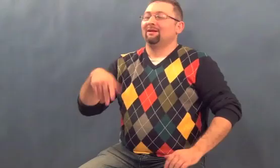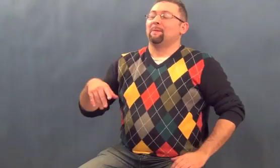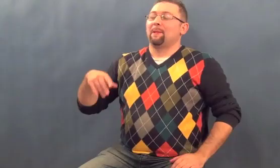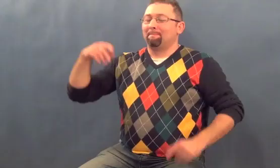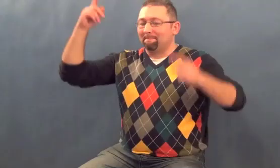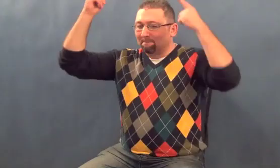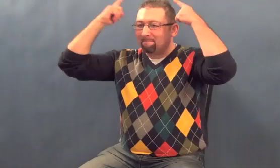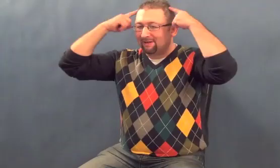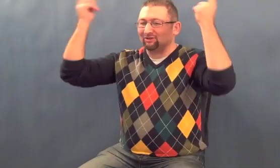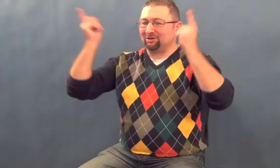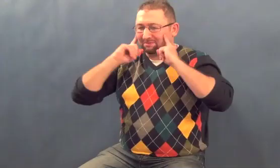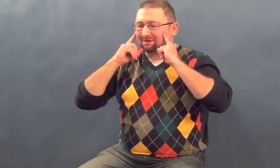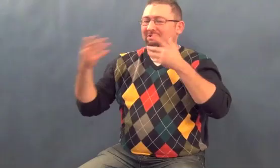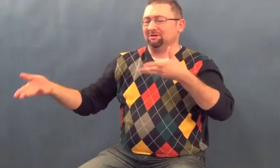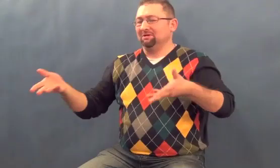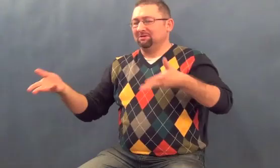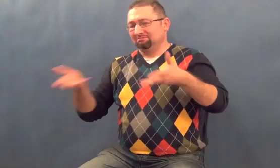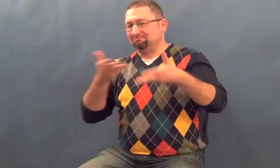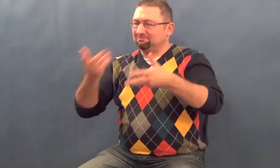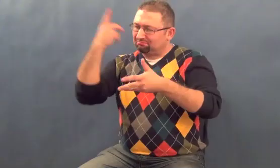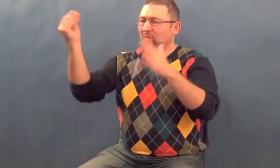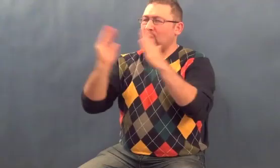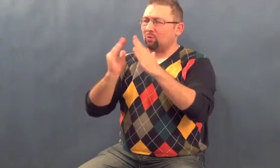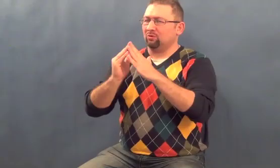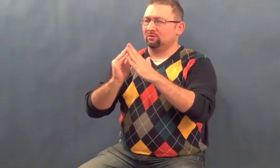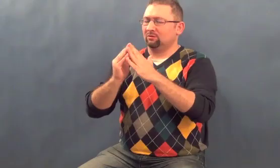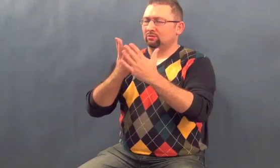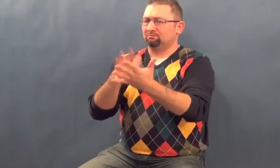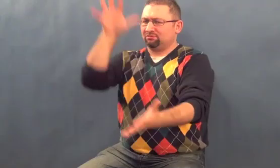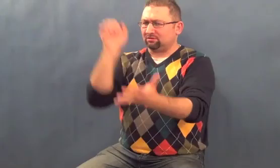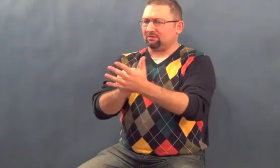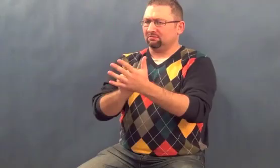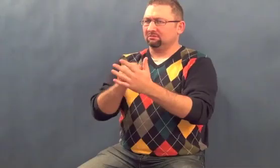Myszka Miki idzie do domu, wystraszyła się.